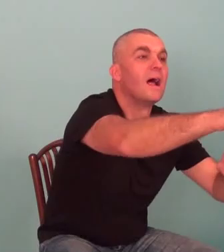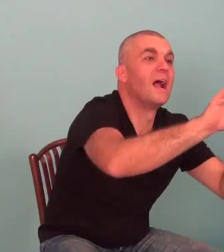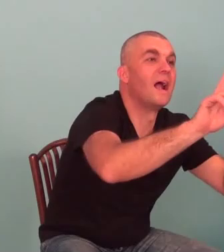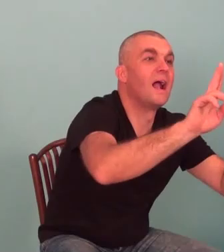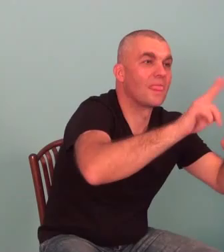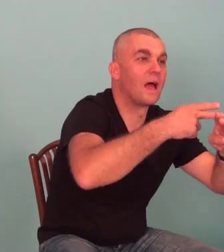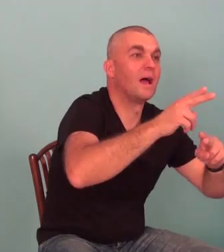Kalendarz.